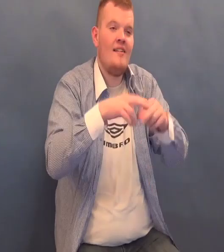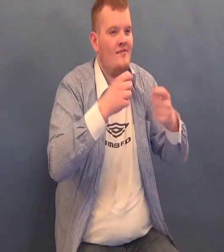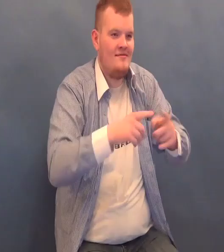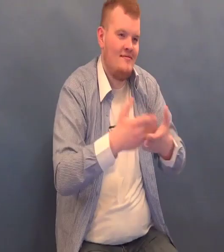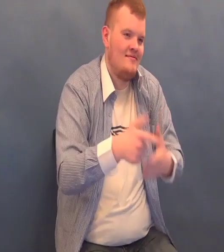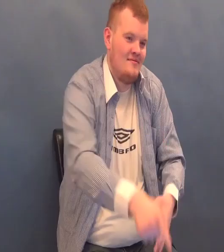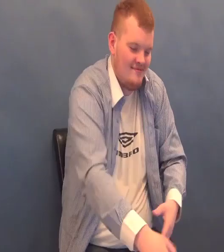Dlatego tam jest samochód.